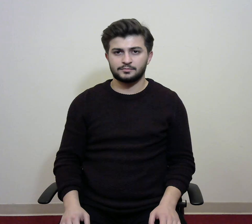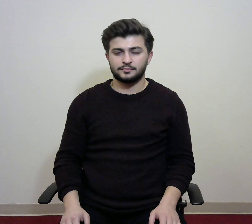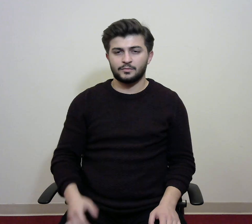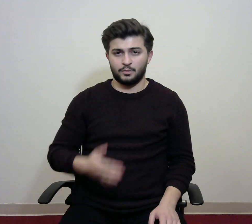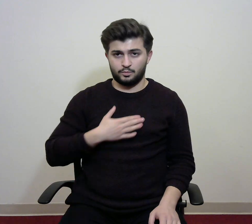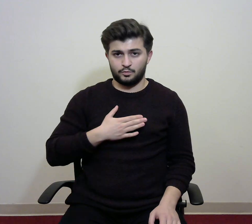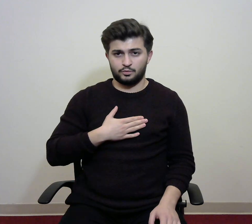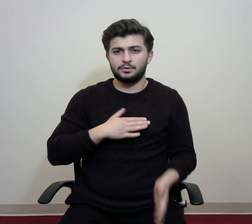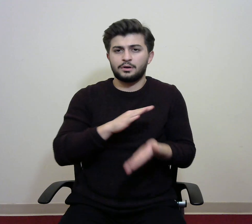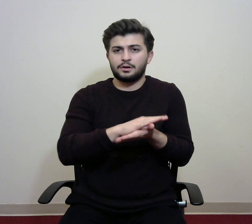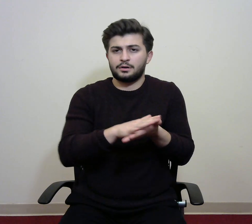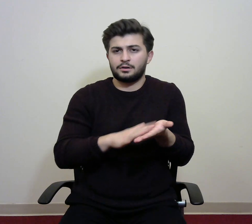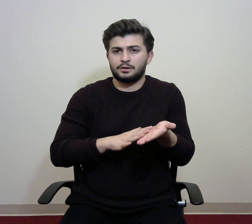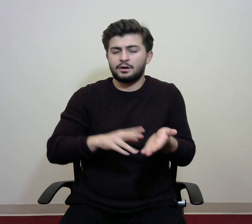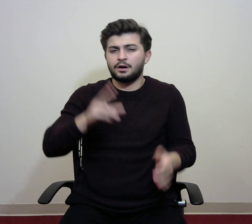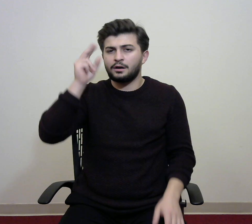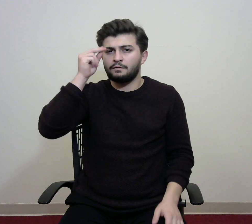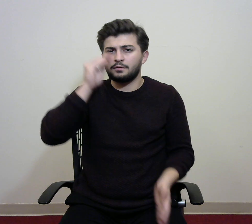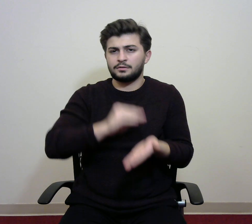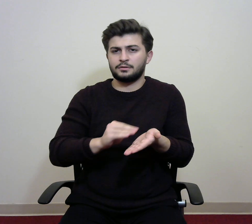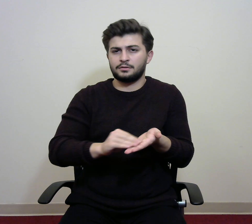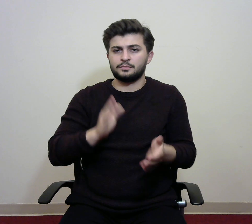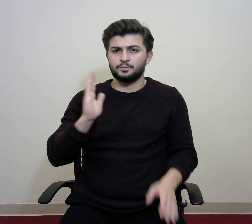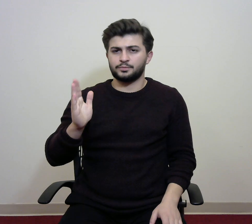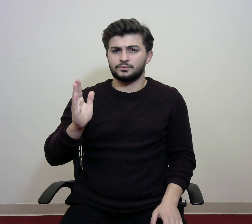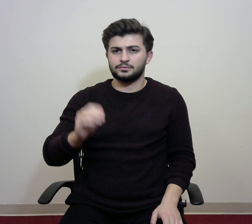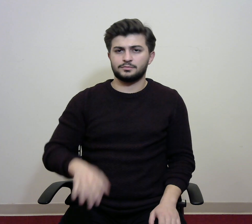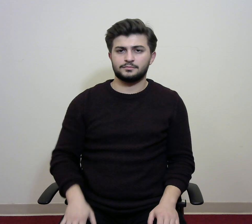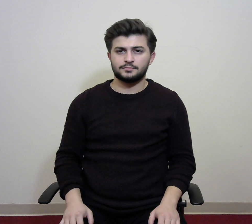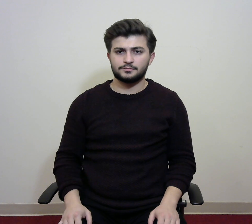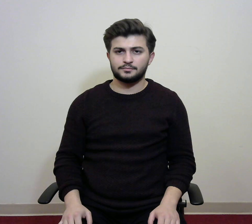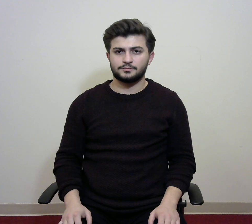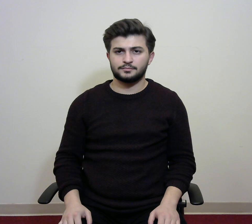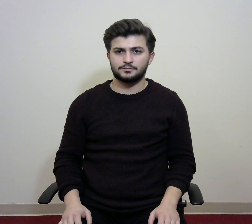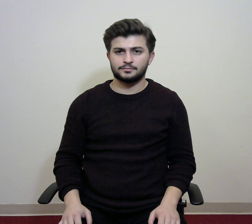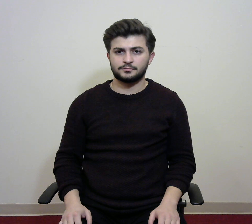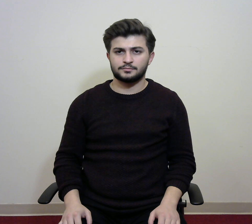Mən ərizəni nə vaxt yazmalıyam?